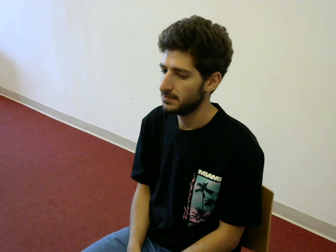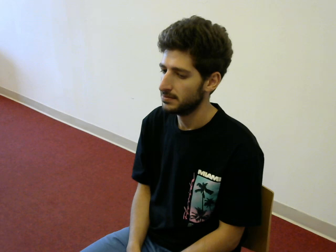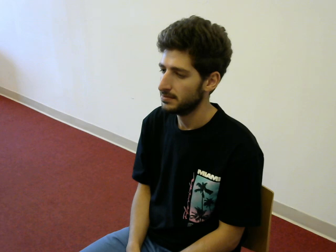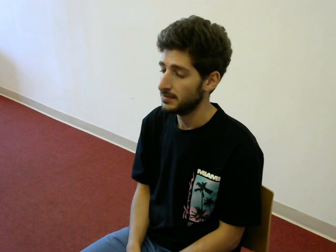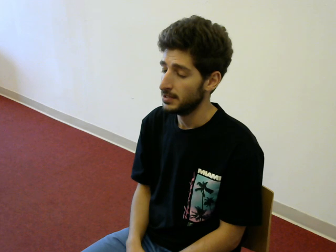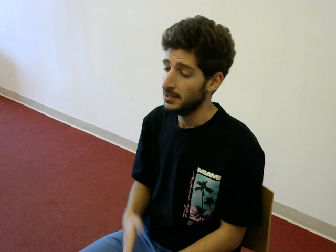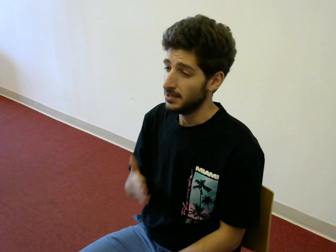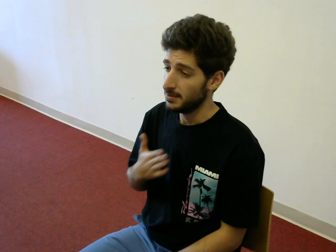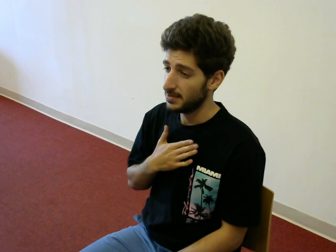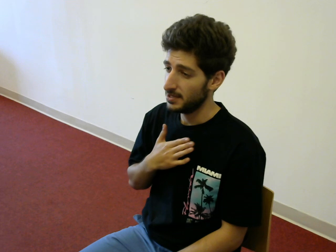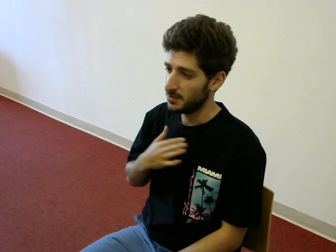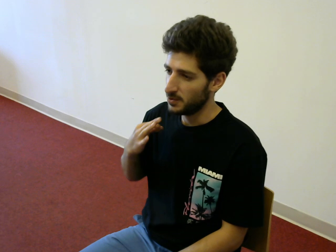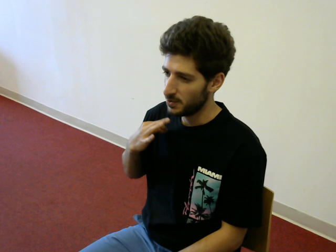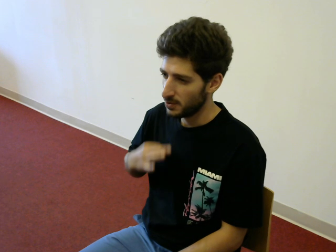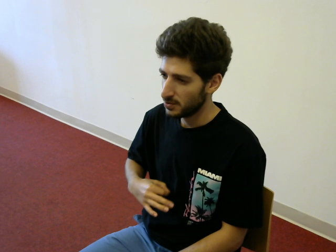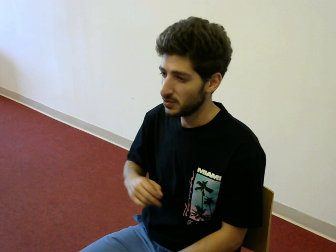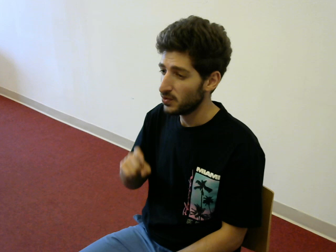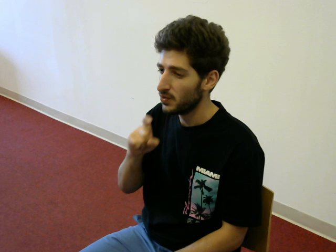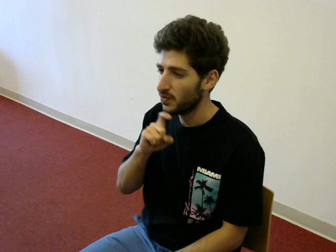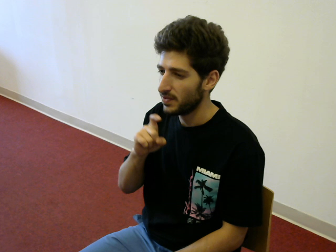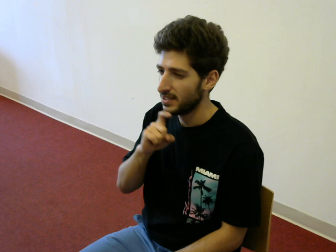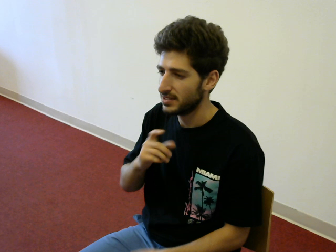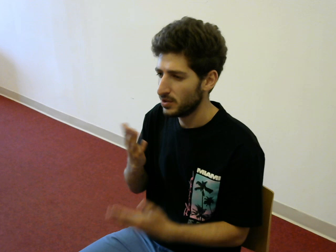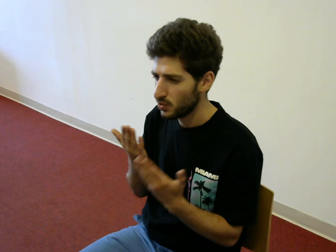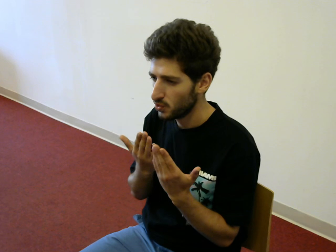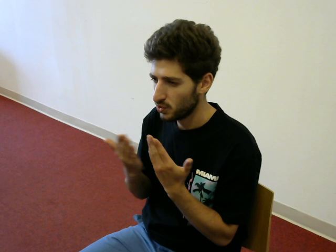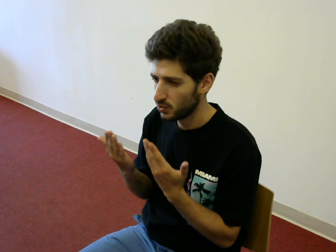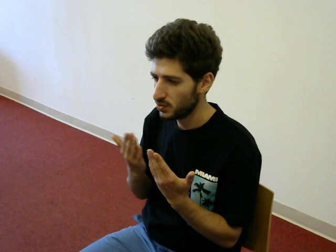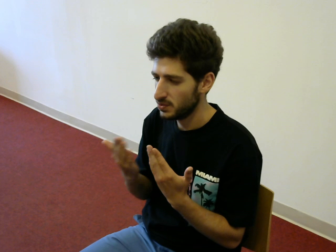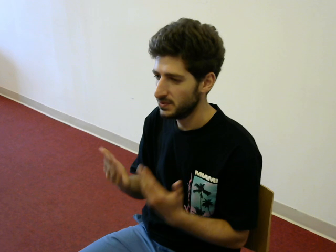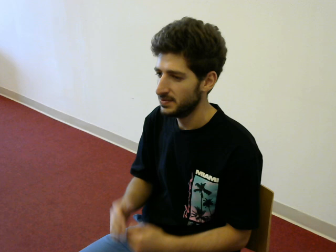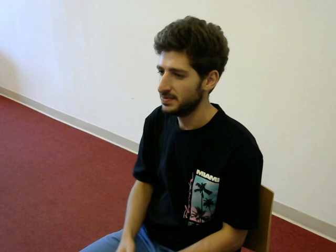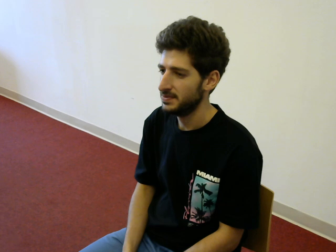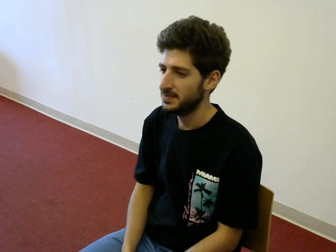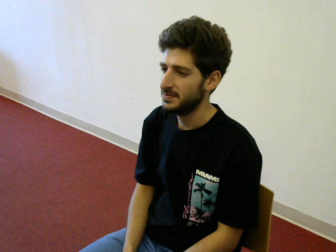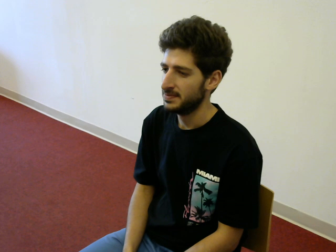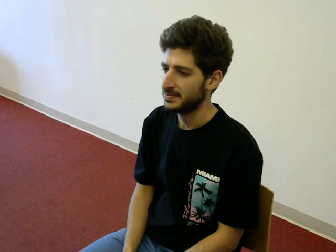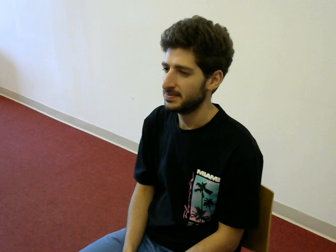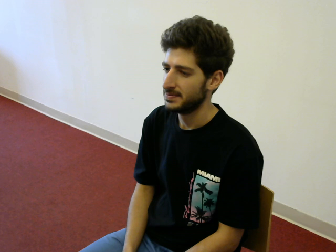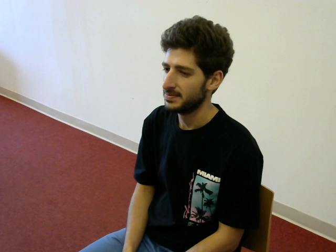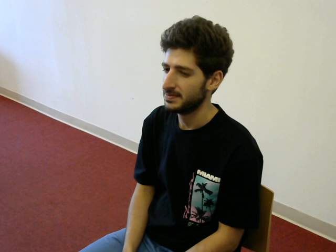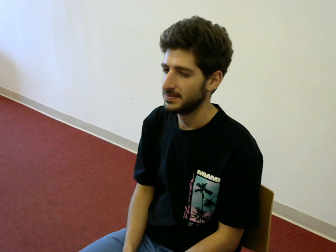Mənim oğlum universitetdə oxuyur